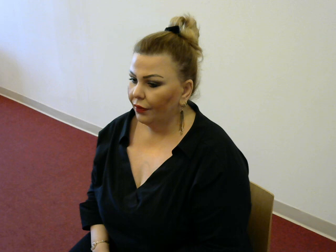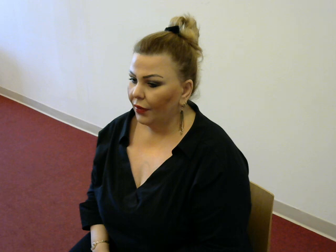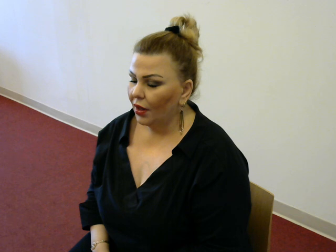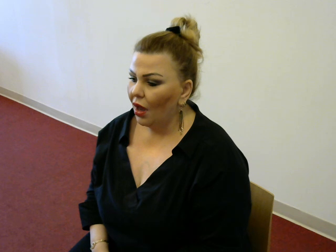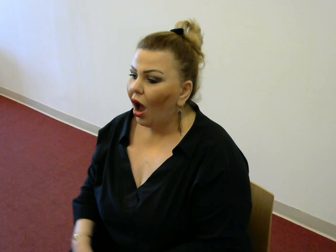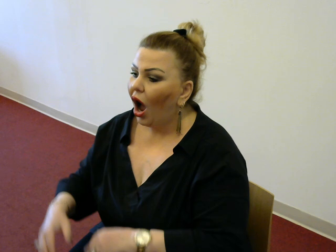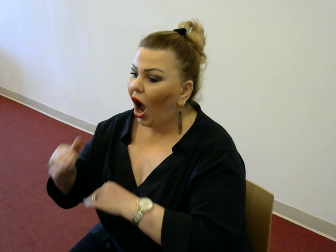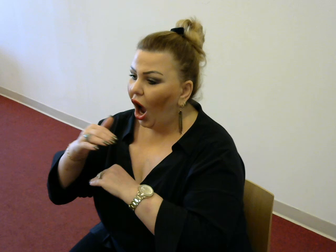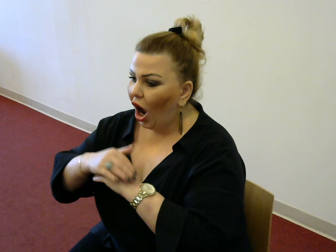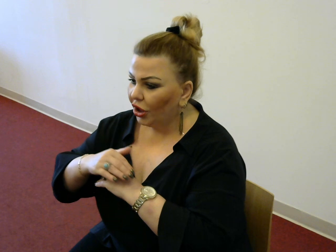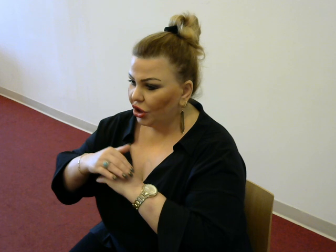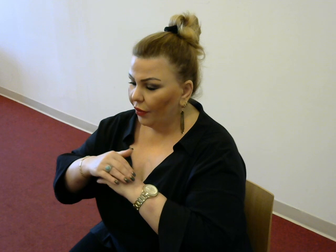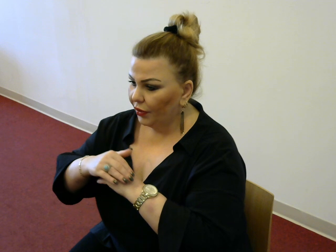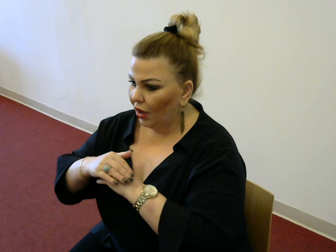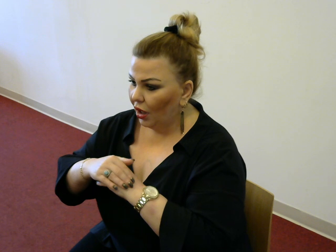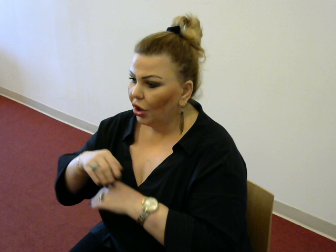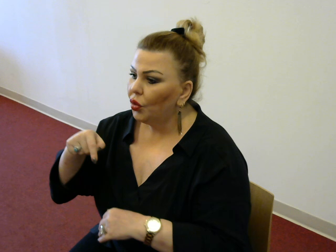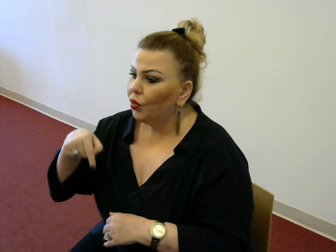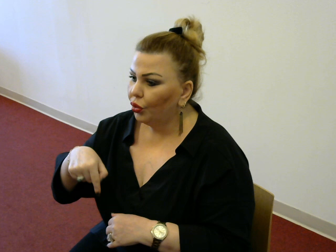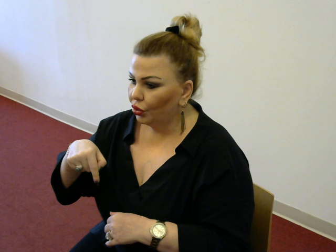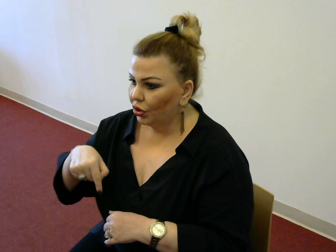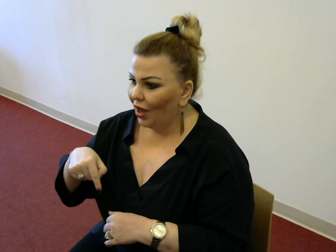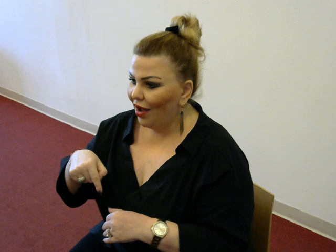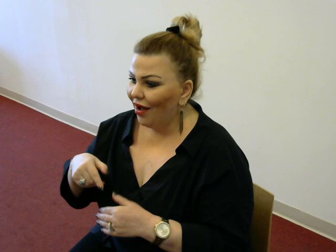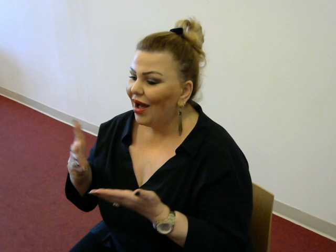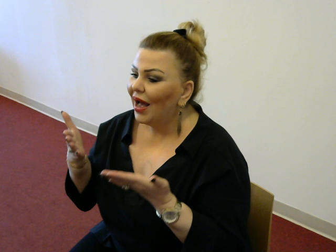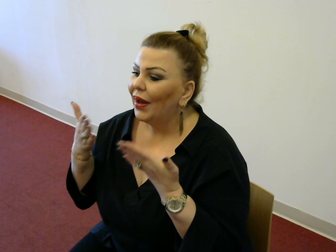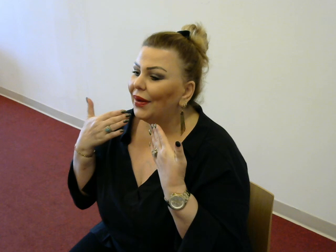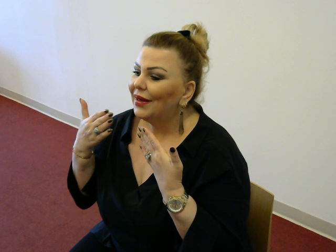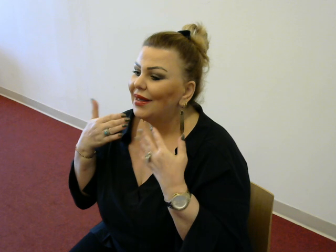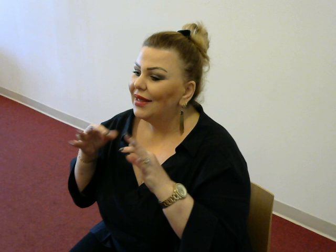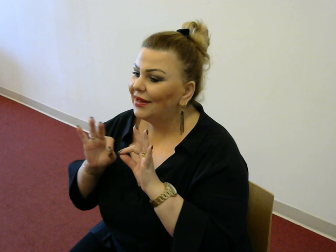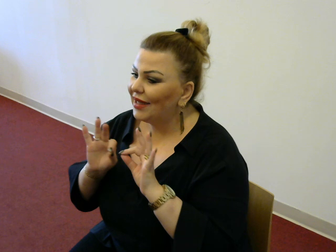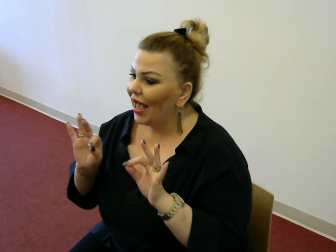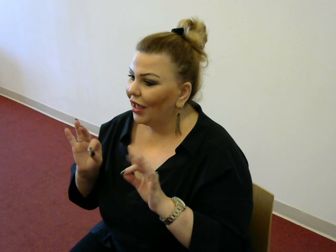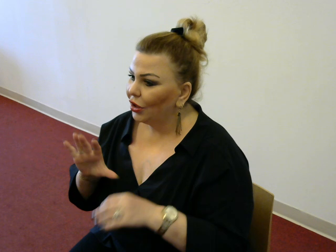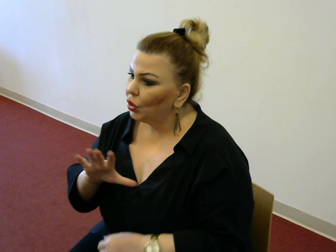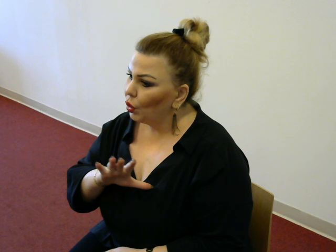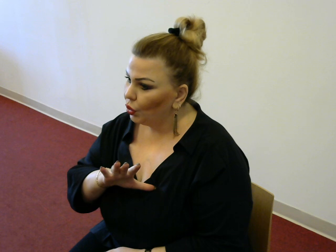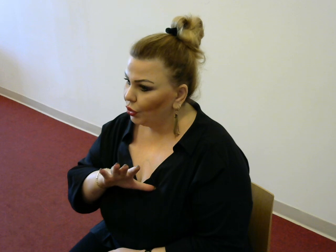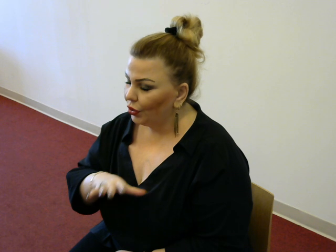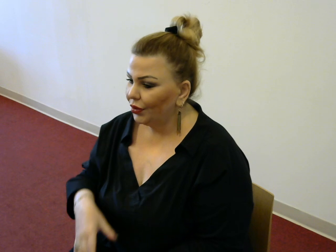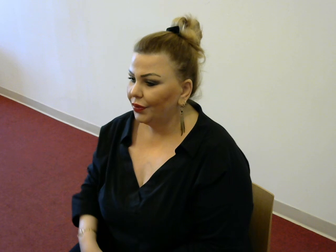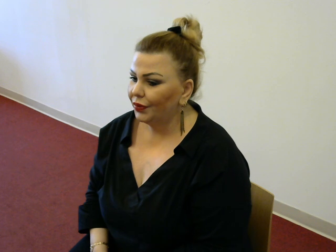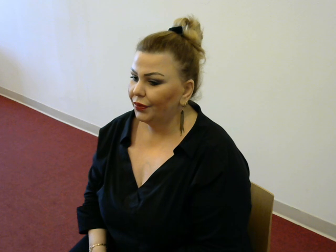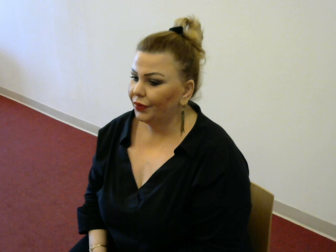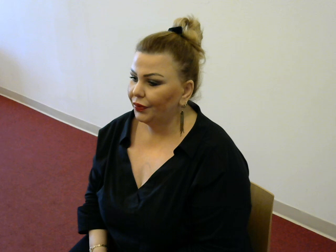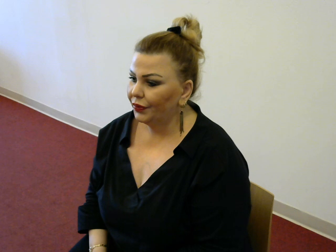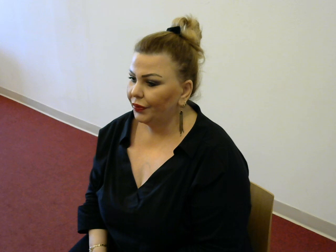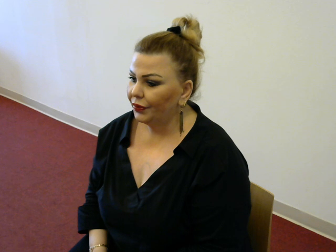Axşamlar bura sərin olur